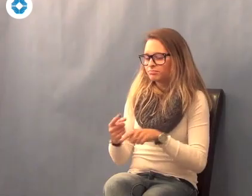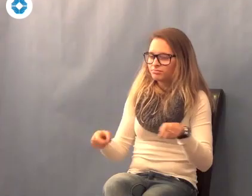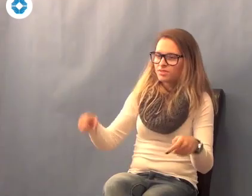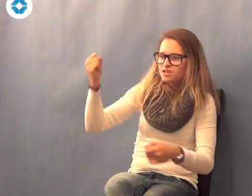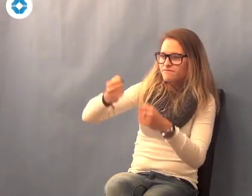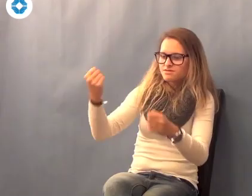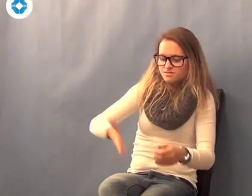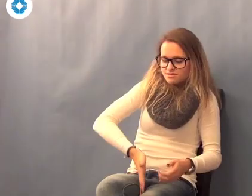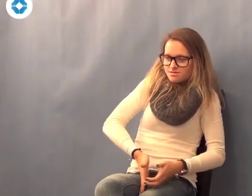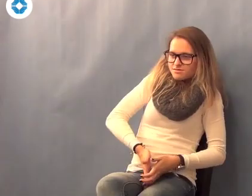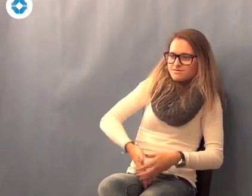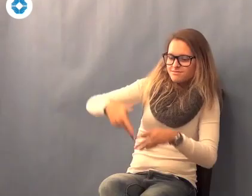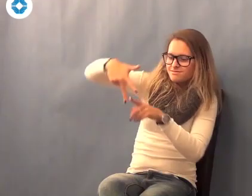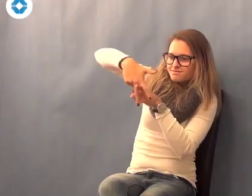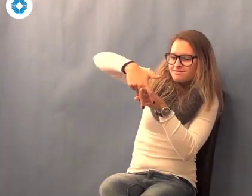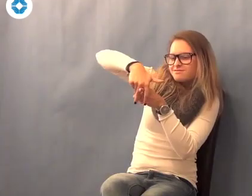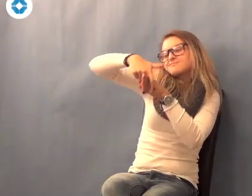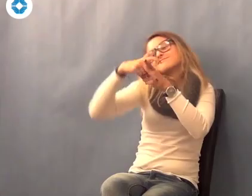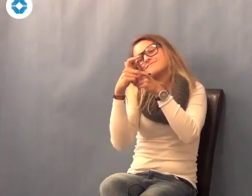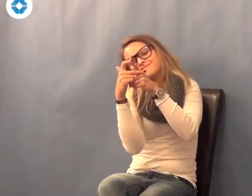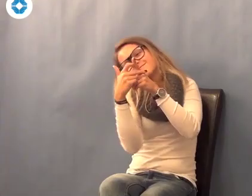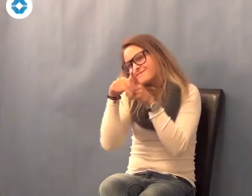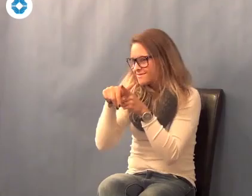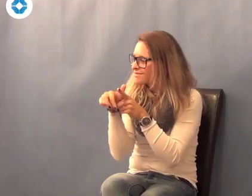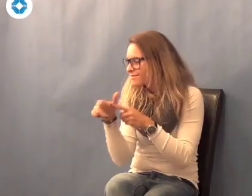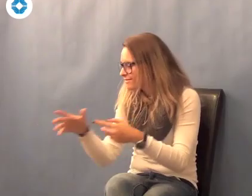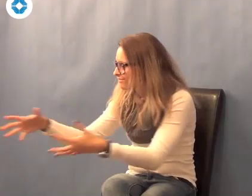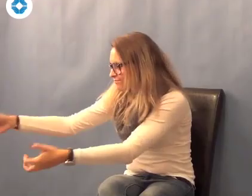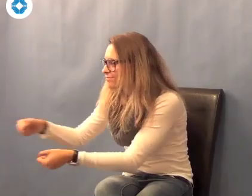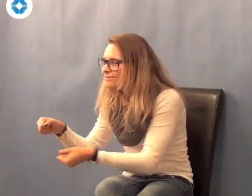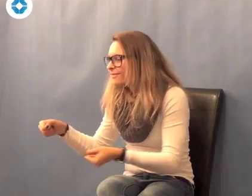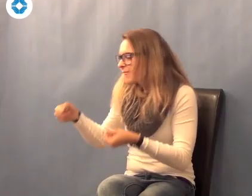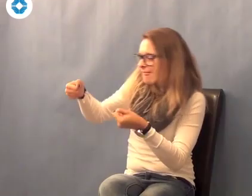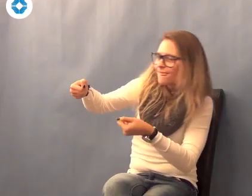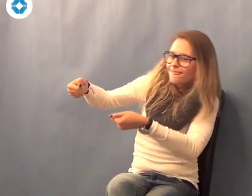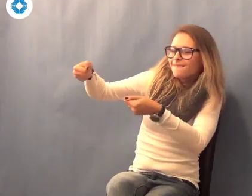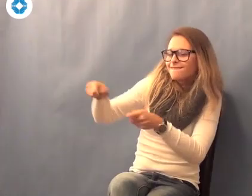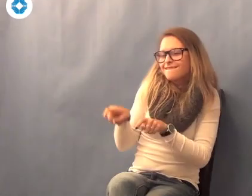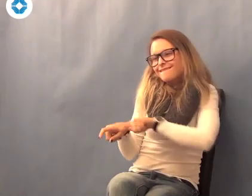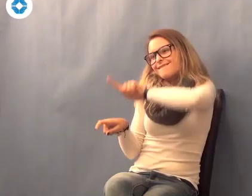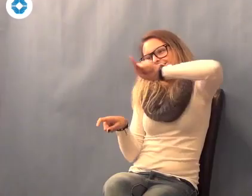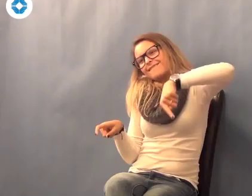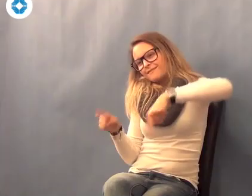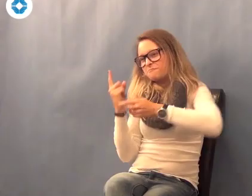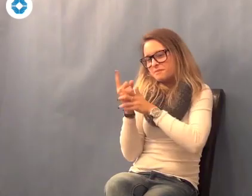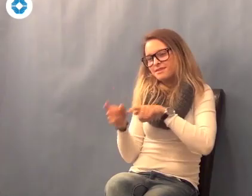Kosz był ciężki, przeciążał chłopca i rower na jedną stronę.